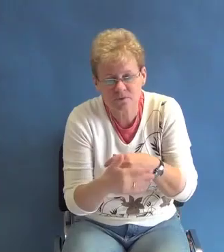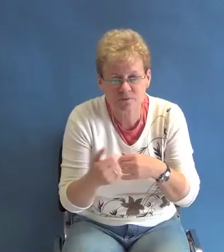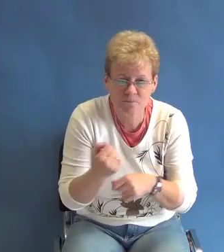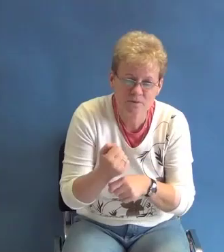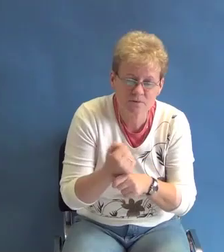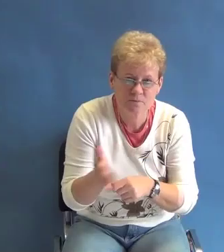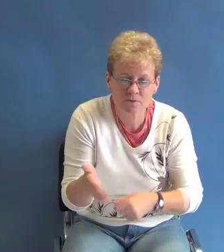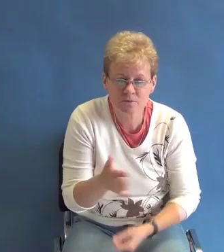Pracujesz czy sprzątasz?